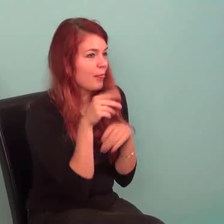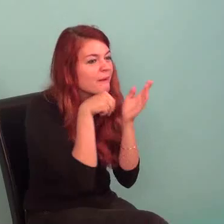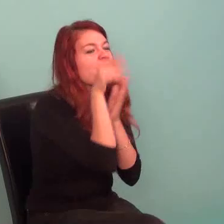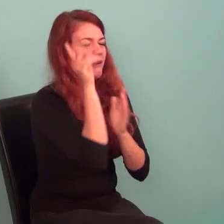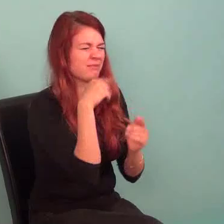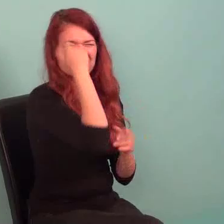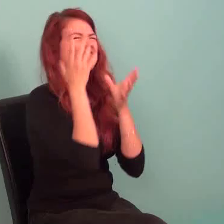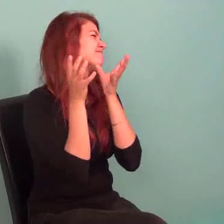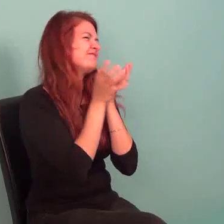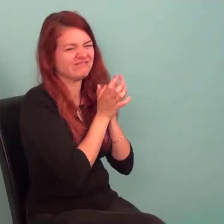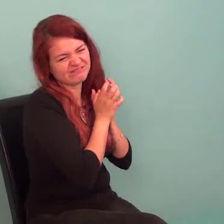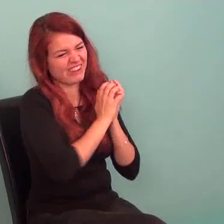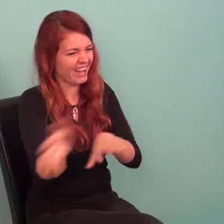Chłopiec nie chce być lizany, więc odsuwa psa.